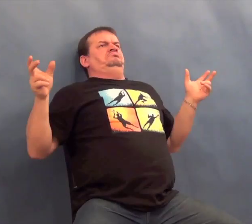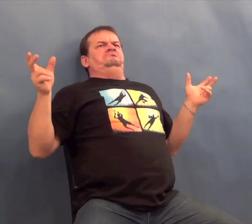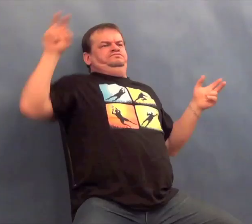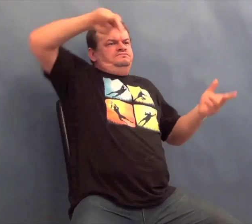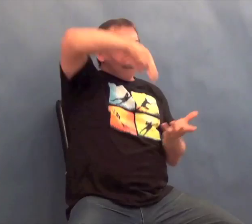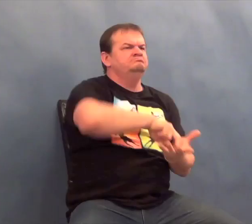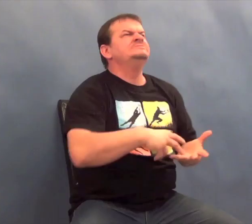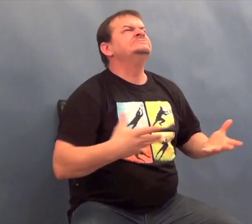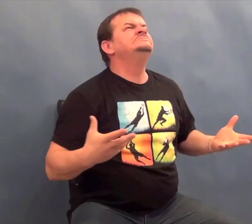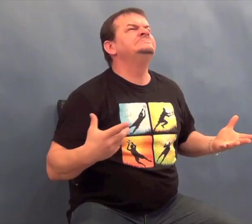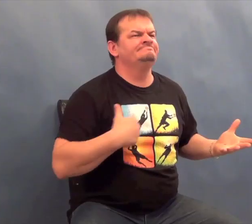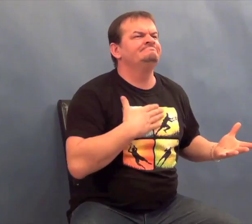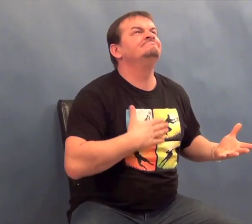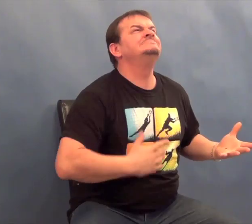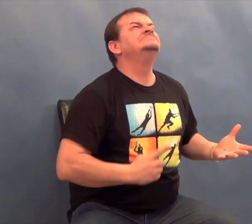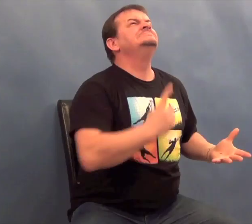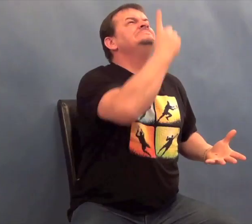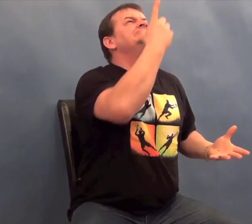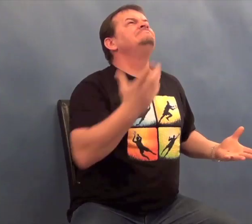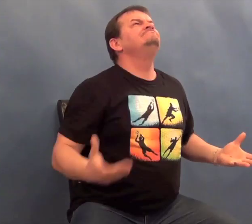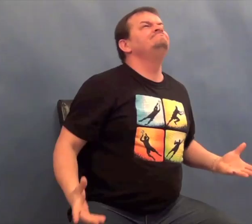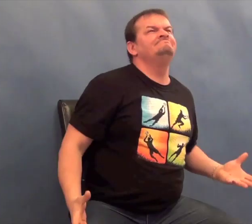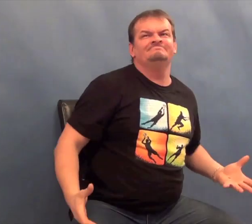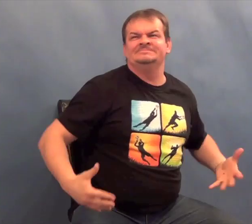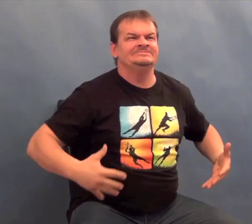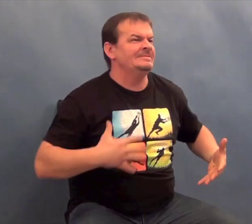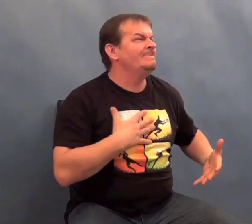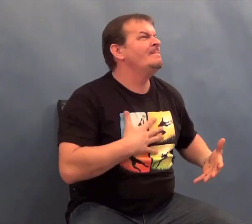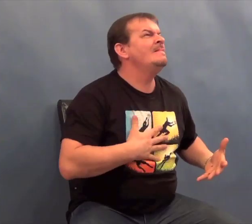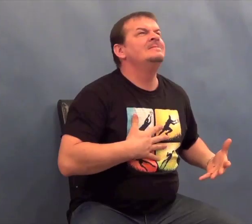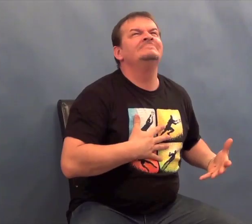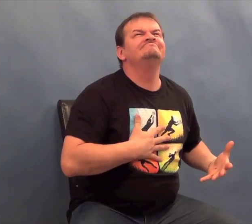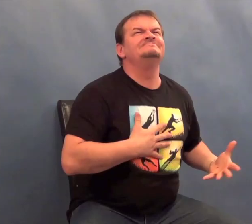Podniósł się, patrzy w górę na ptaszka, chętnie by go zjadł.